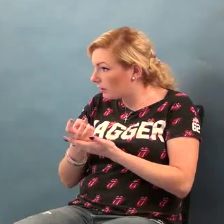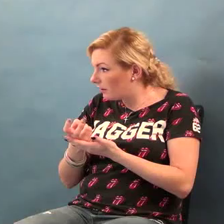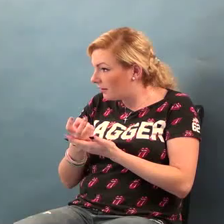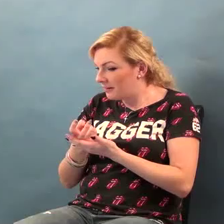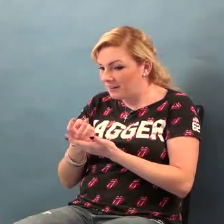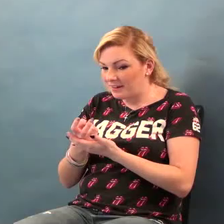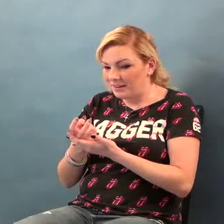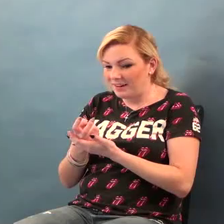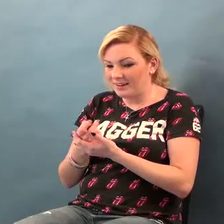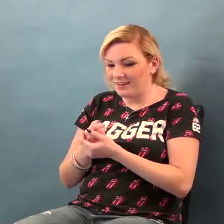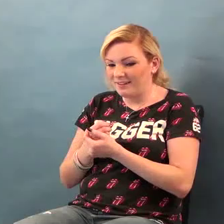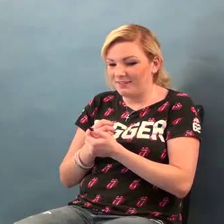Dwudziestego czwartego lutego?